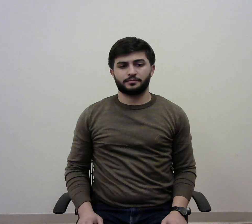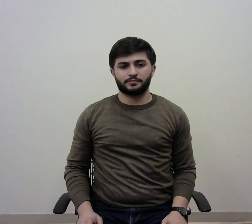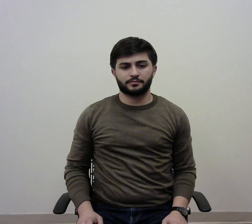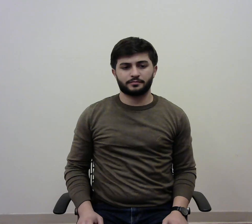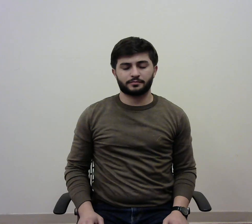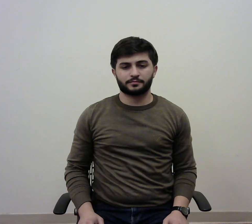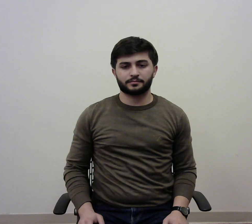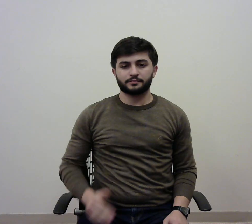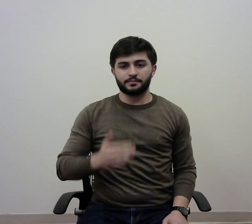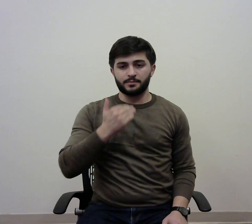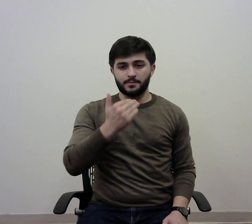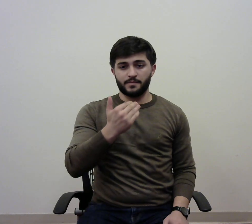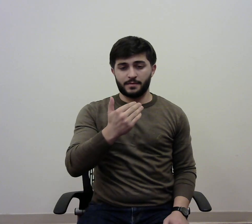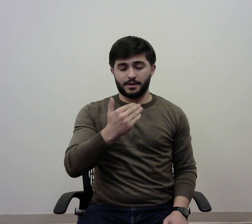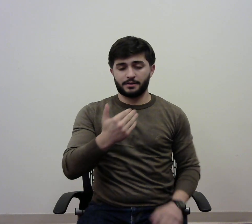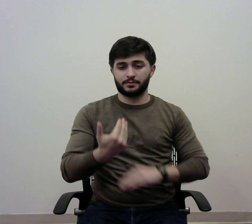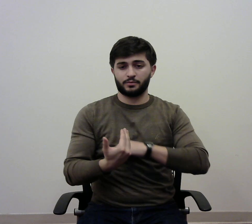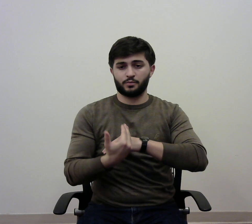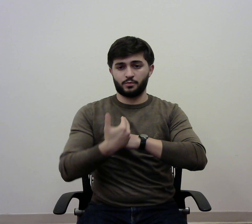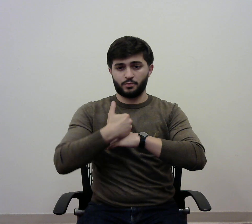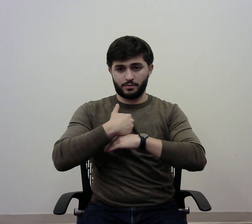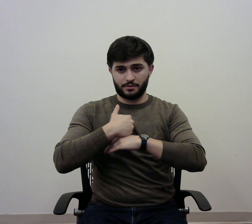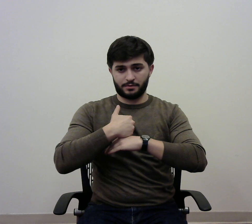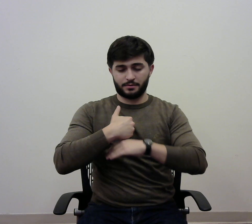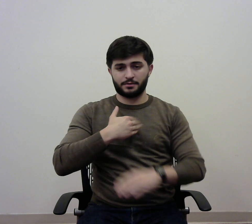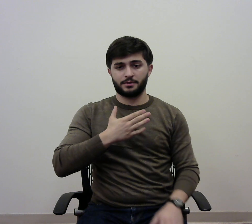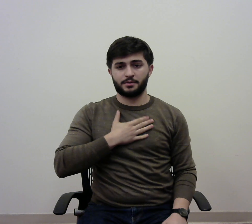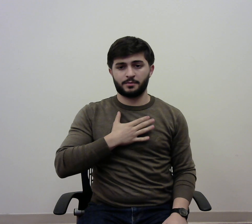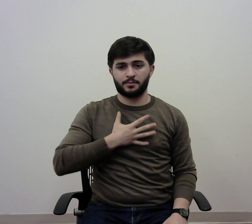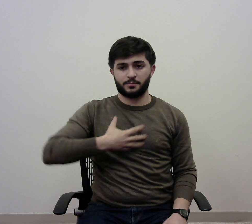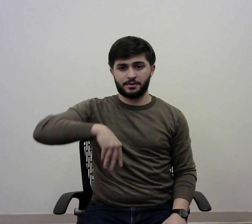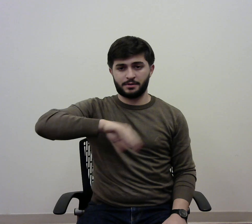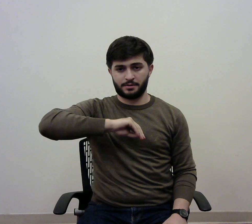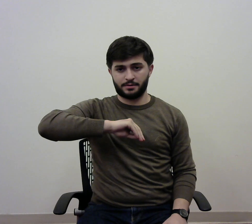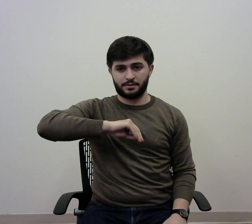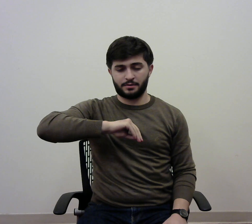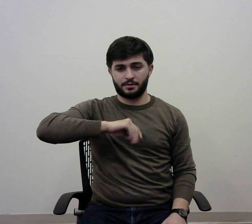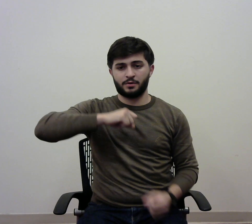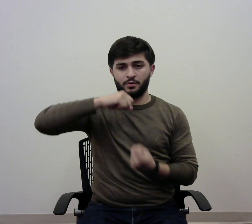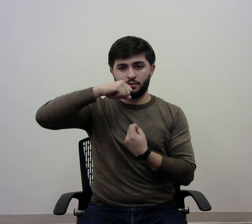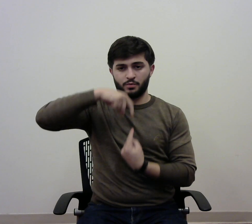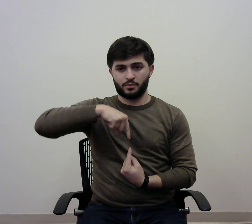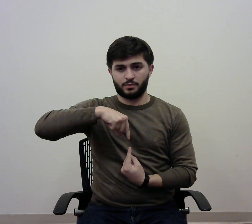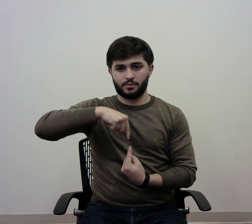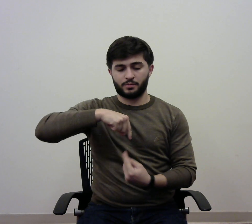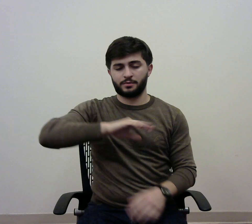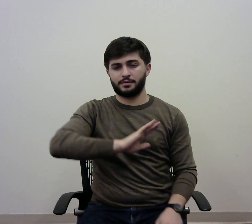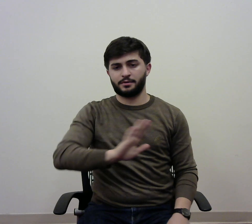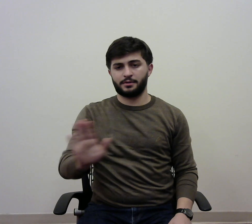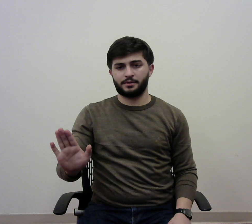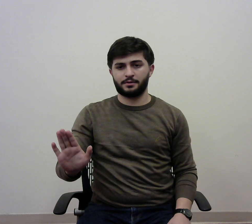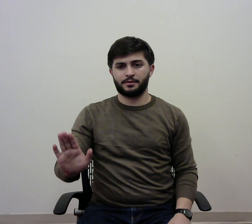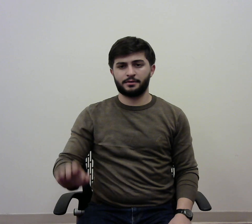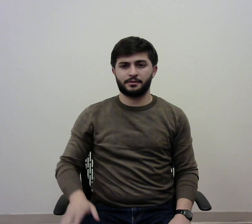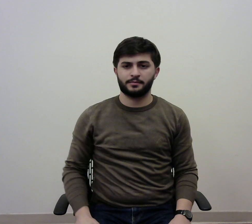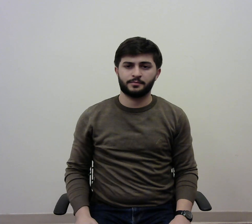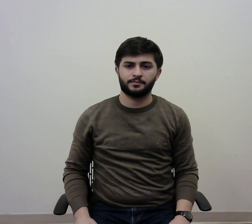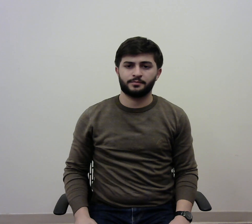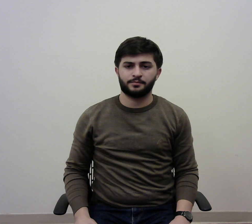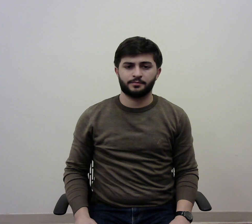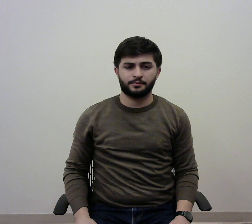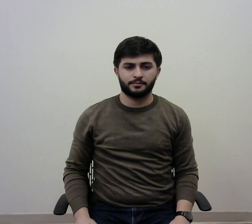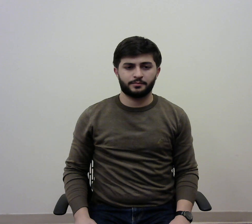Sizin müraciətiniz bizə uyğun deyildir